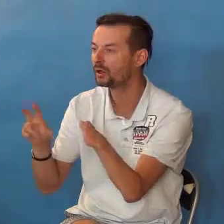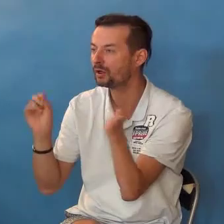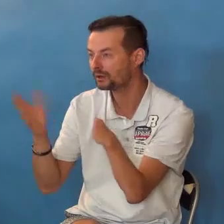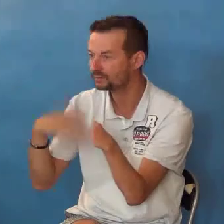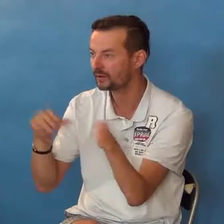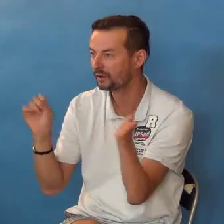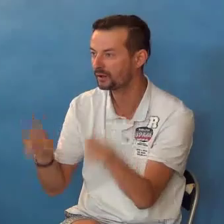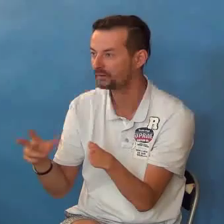Chodź do kina.